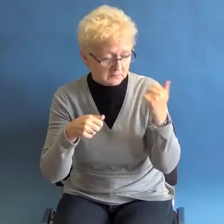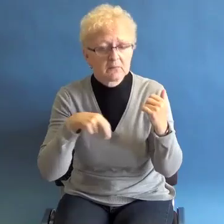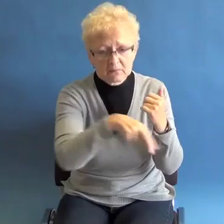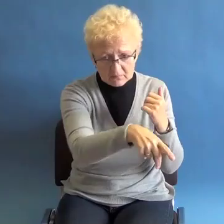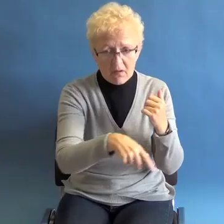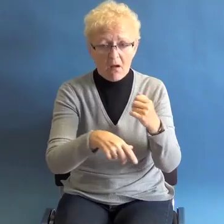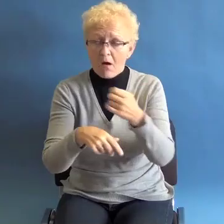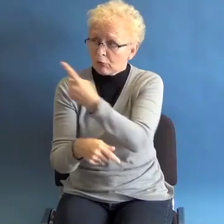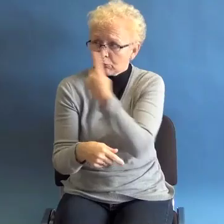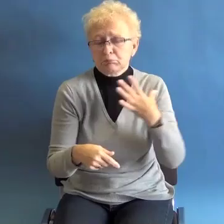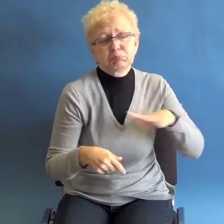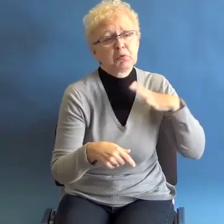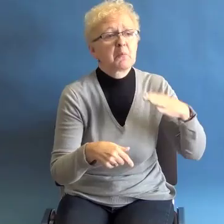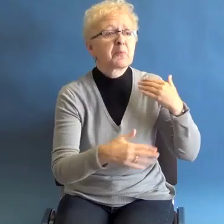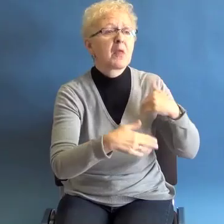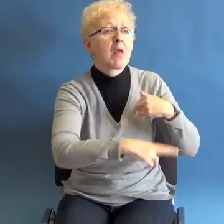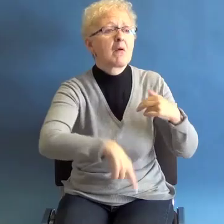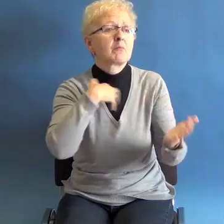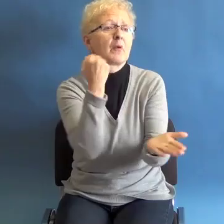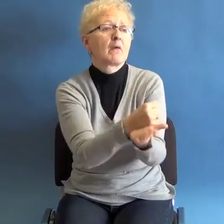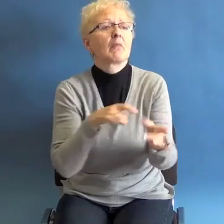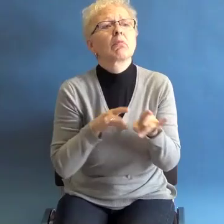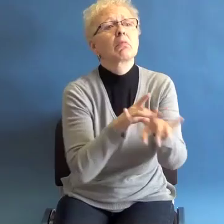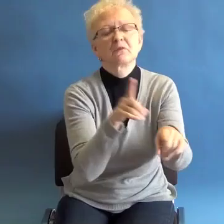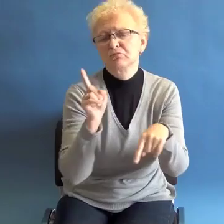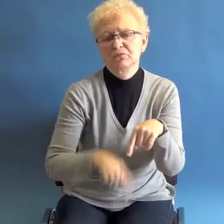Nie jest dobrze przebiegać przez pasy, nie zwracając uwagi na auta, myśląc, że ma się pierwszeństwo.